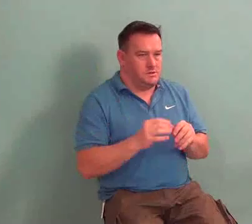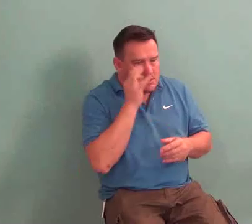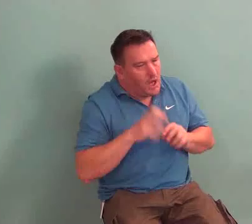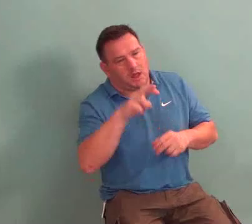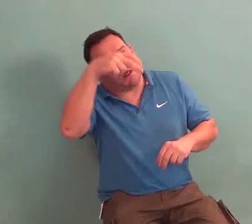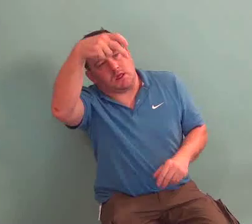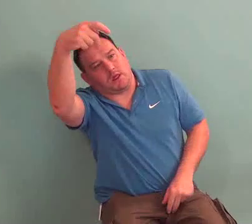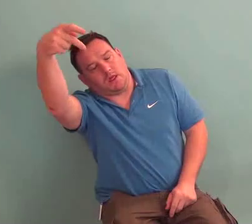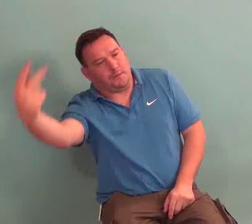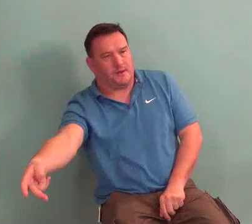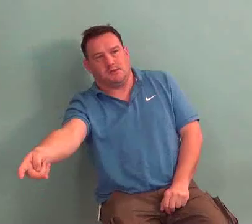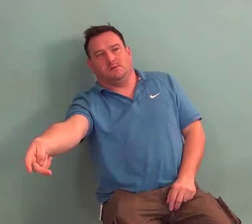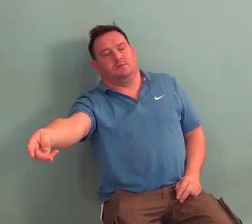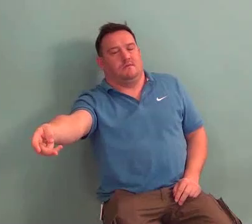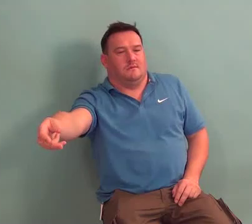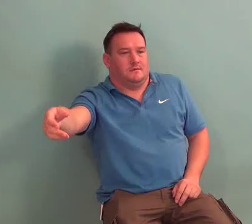Kot leci daleko i upada.